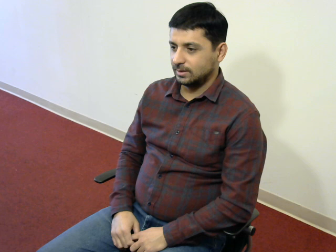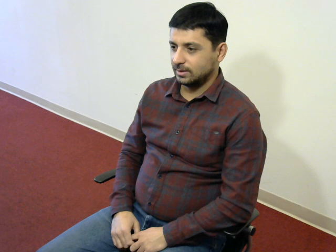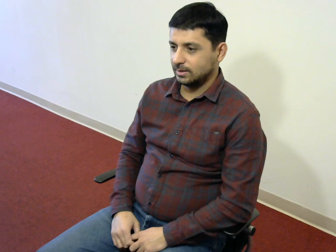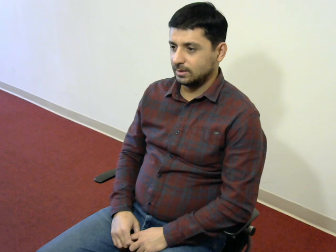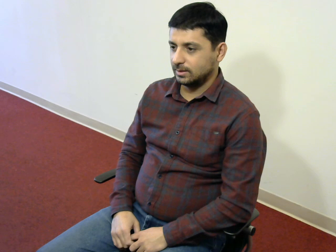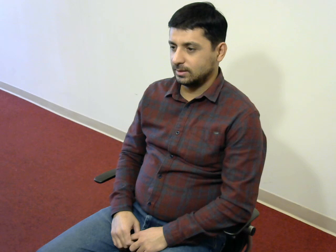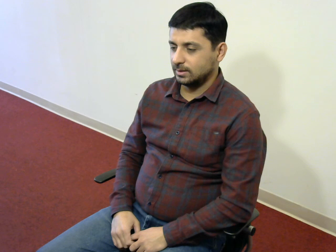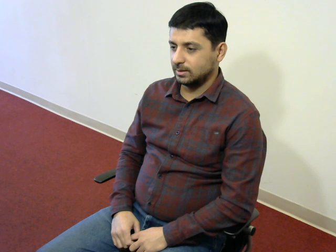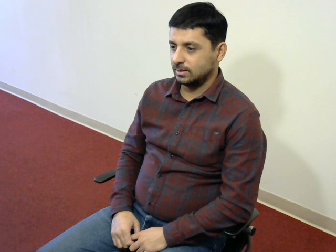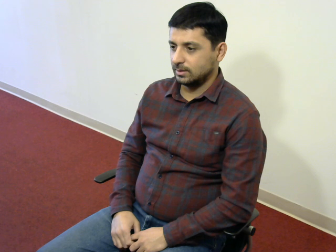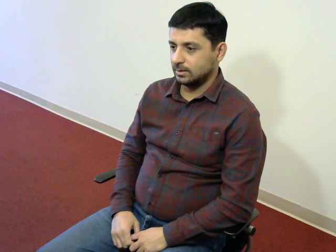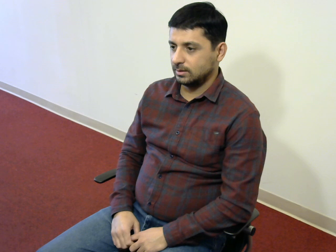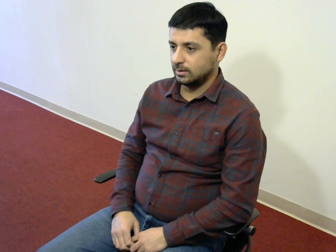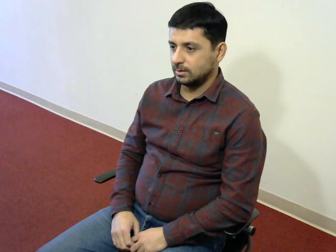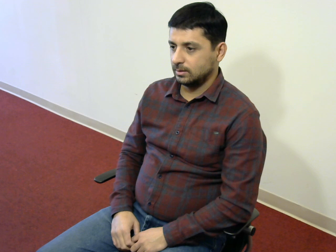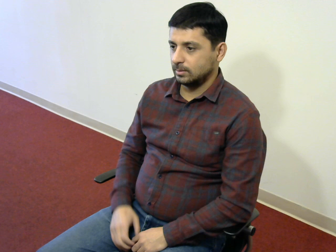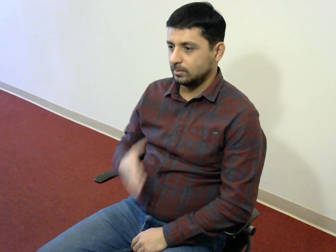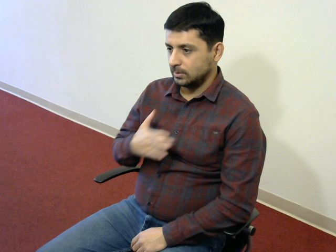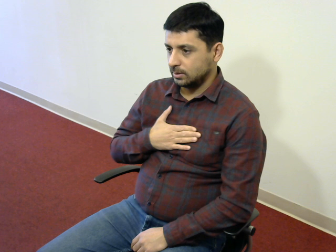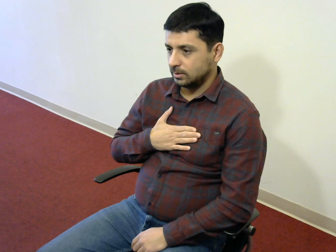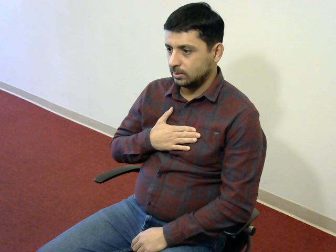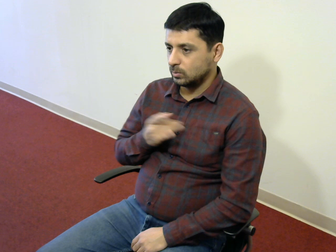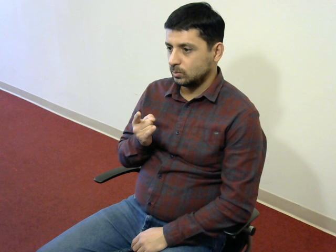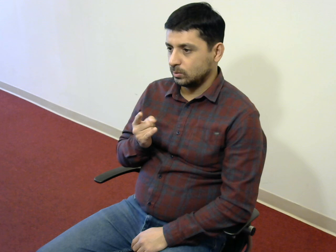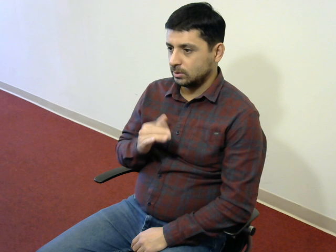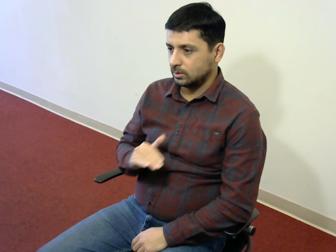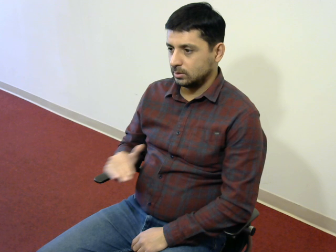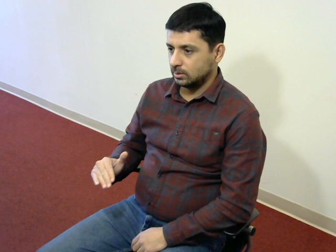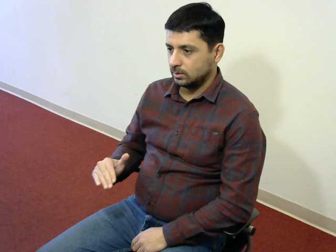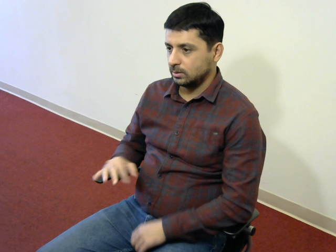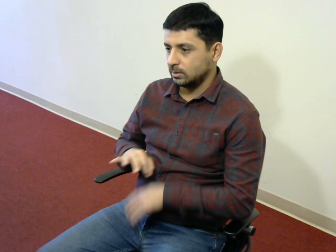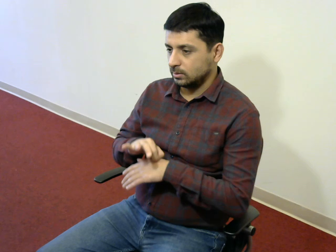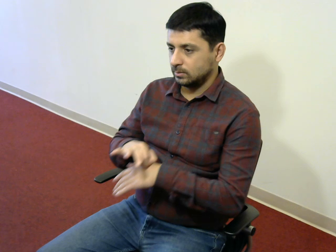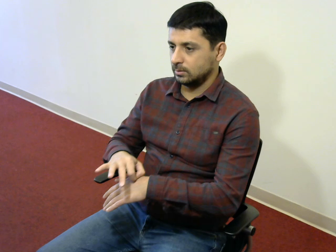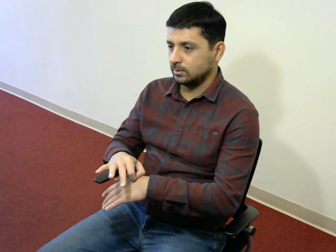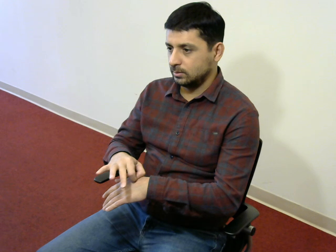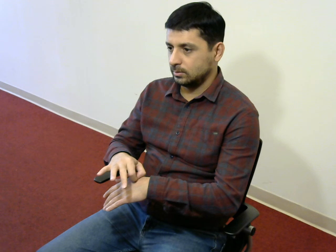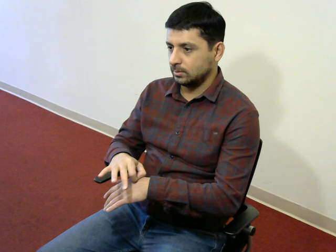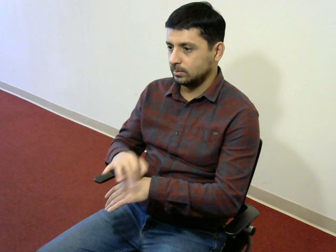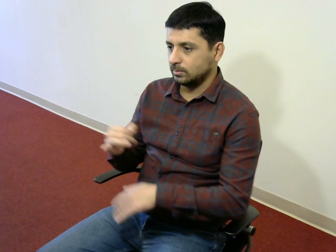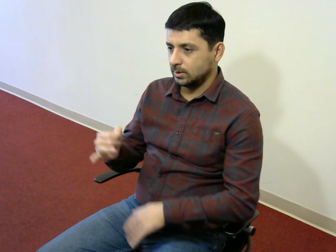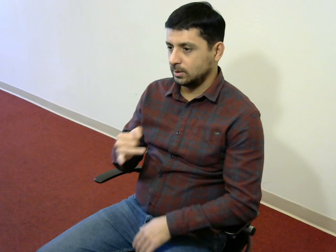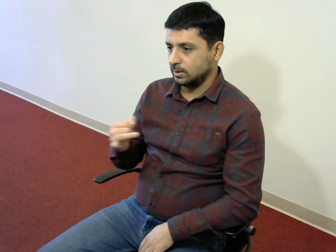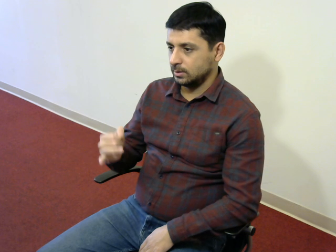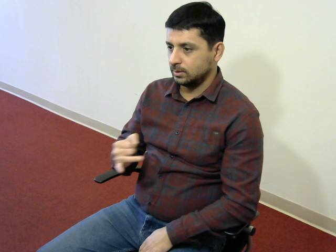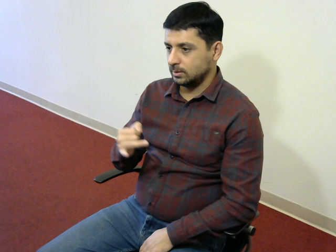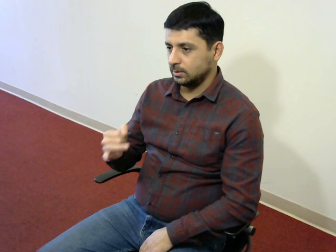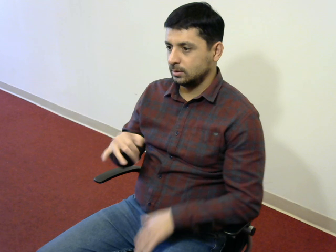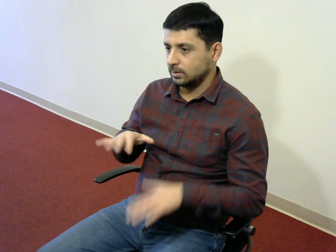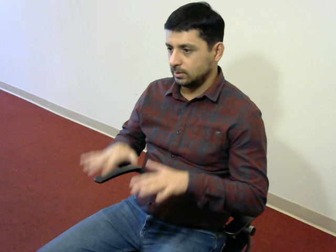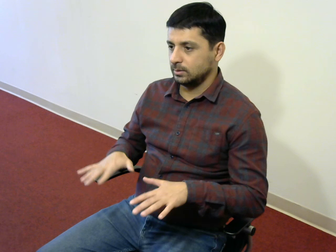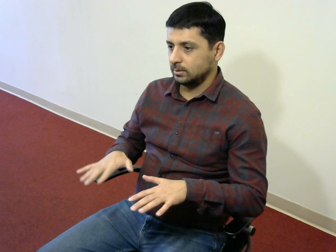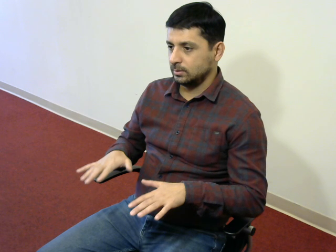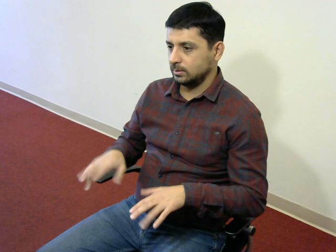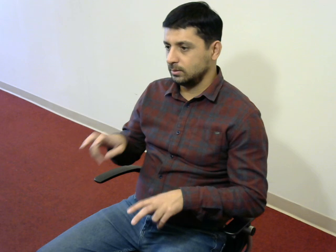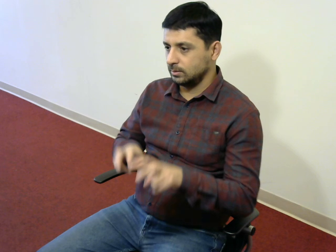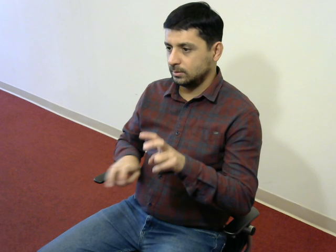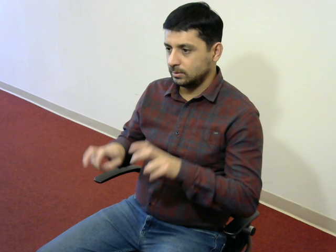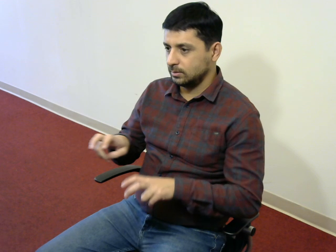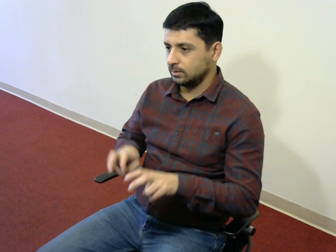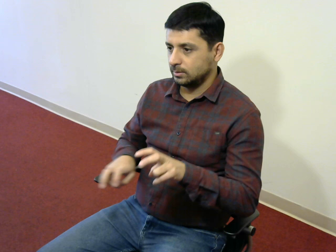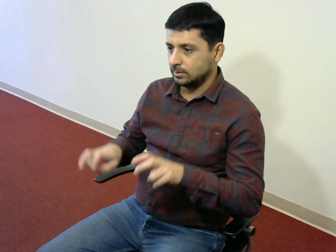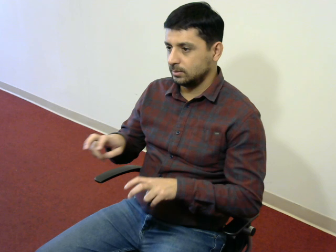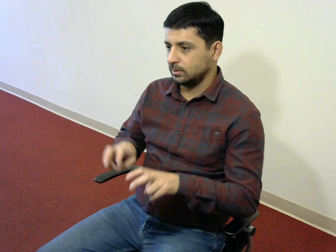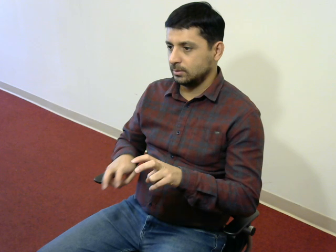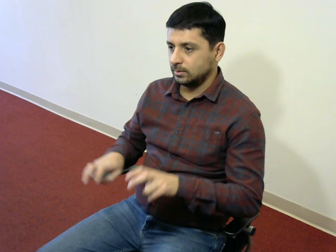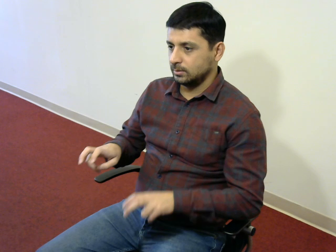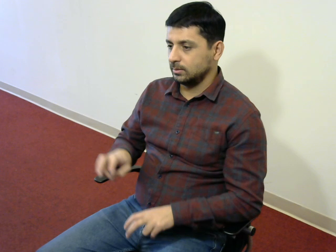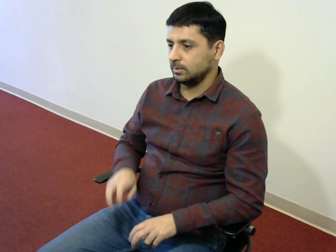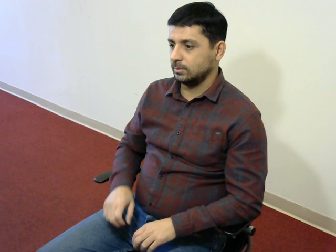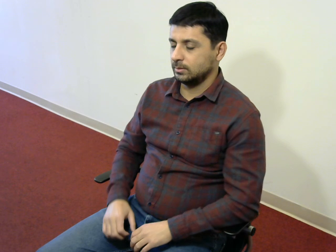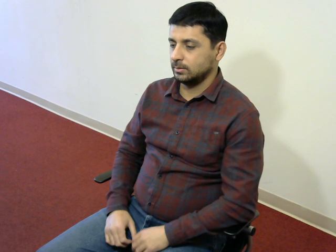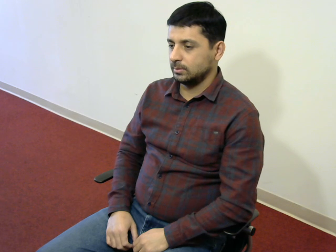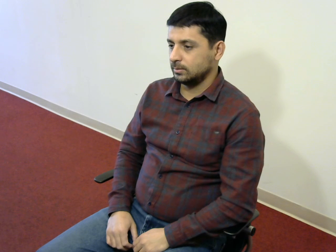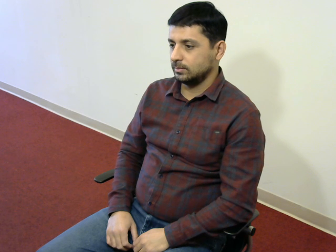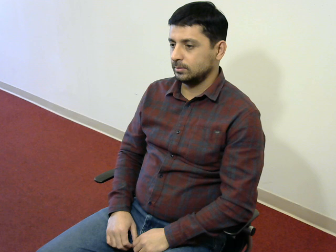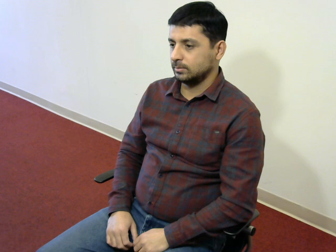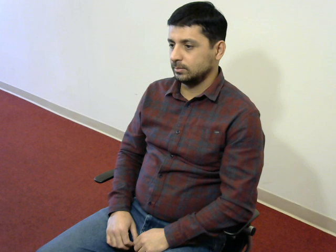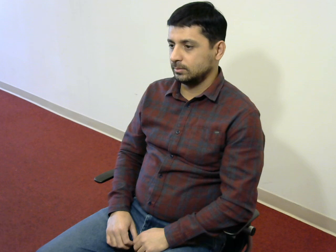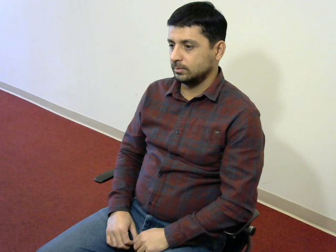Mən uşaqlarımı aparmağa maraqlı yer axtarıram